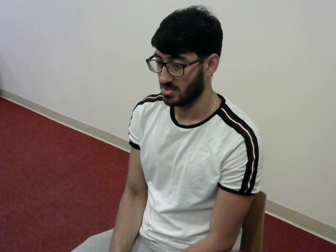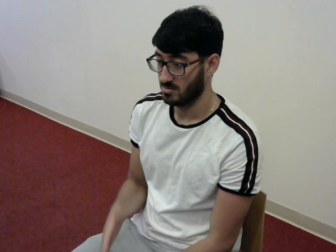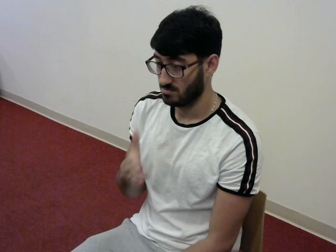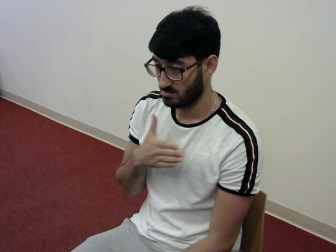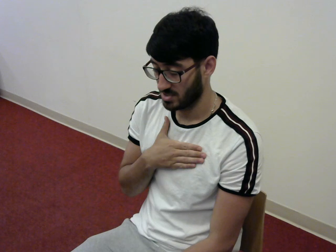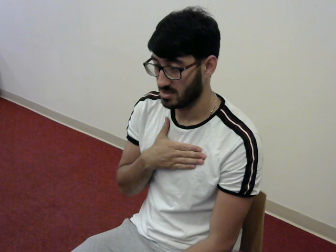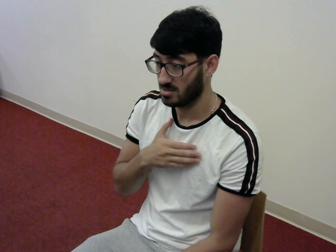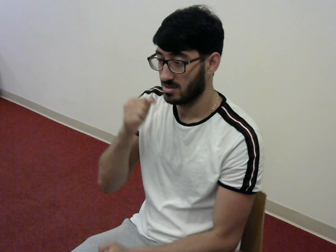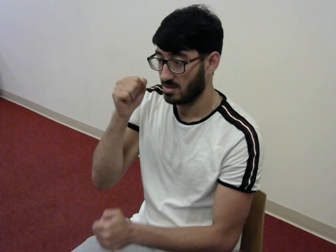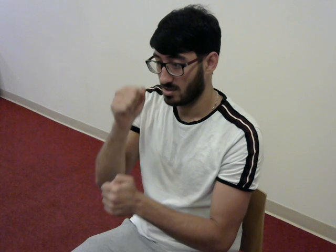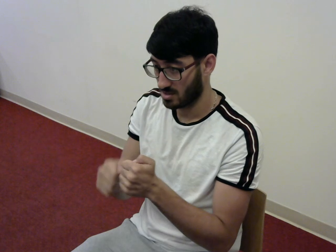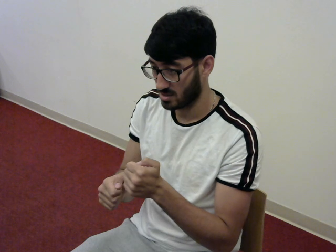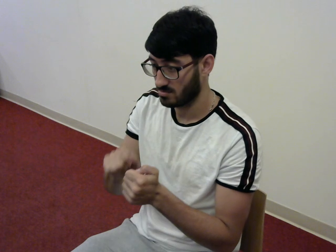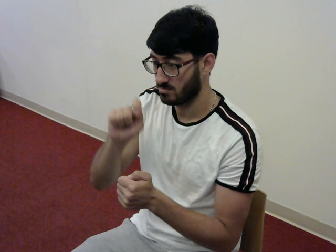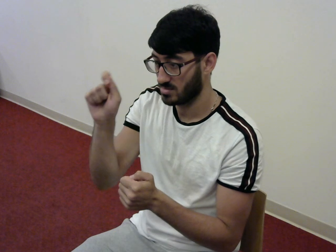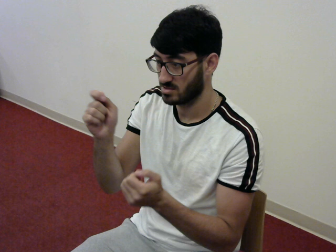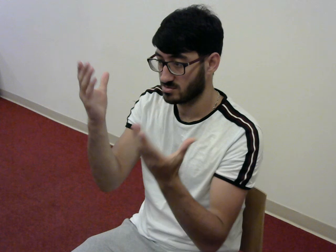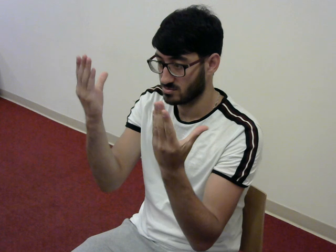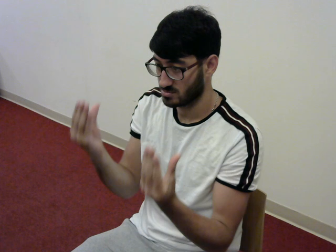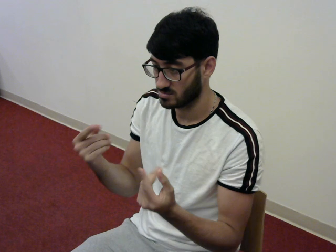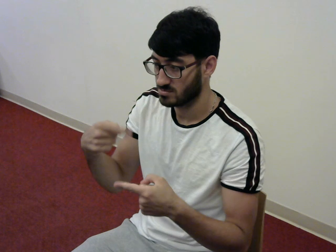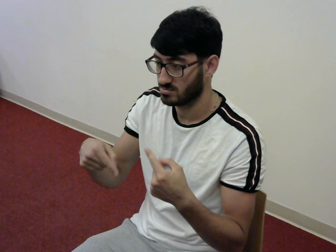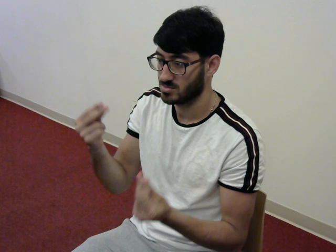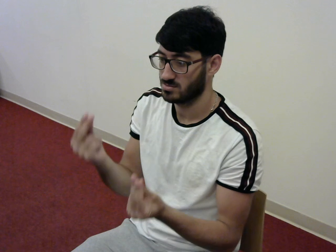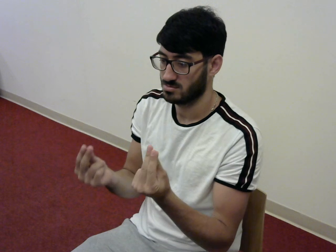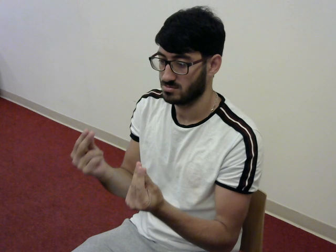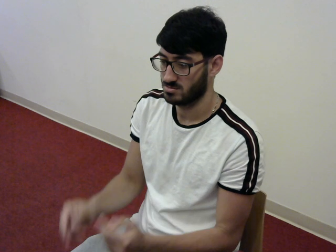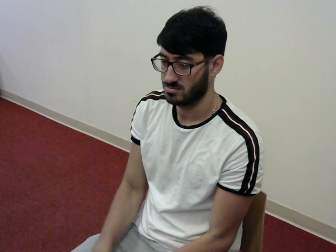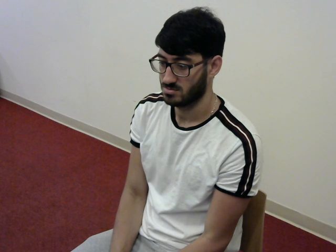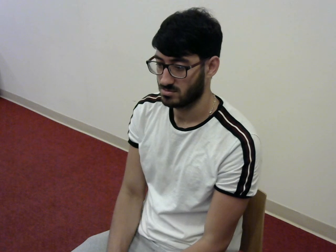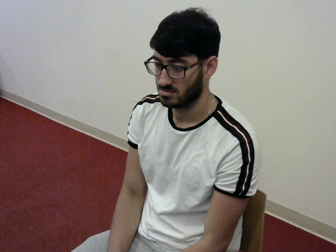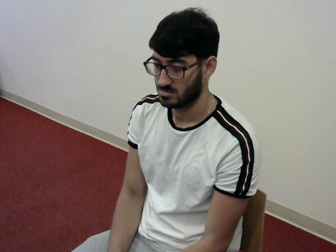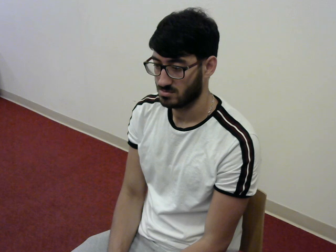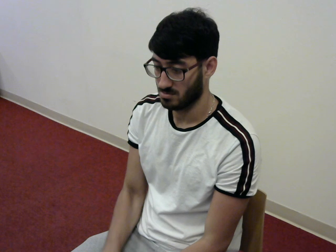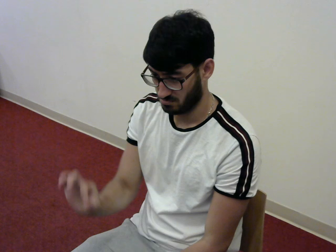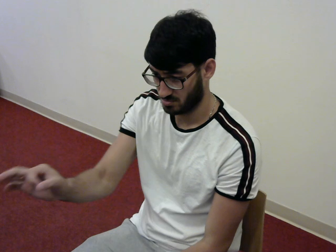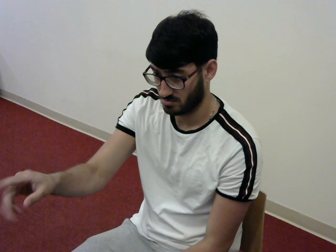Biz hər bazar günü futbol oynayırıq